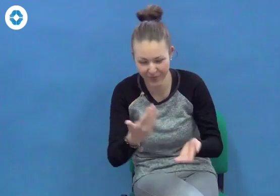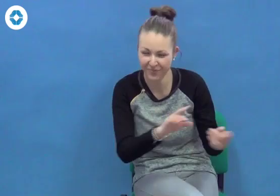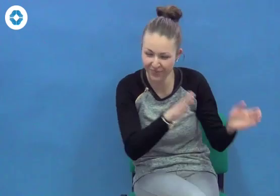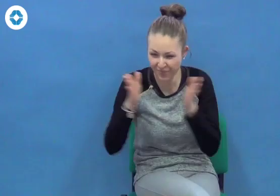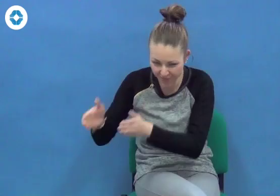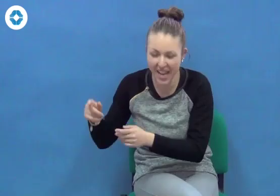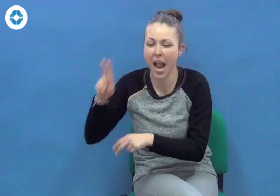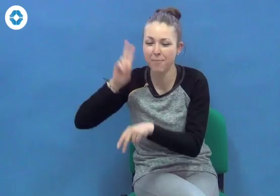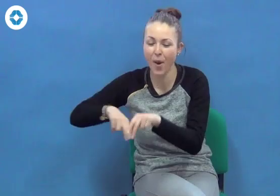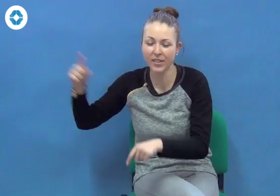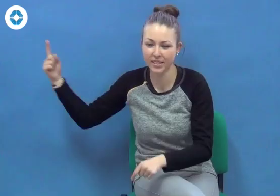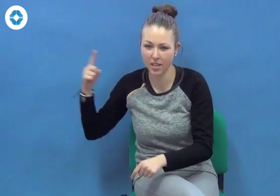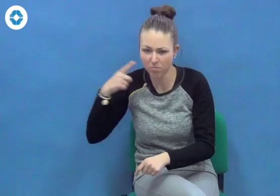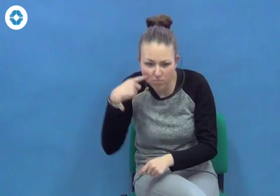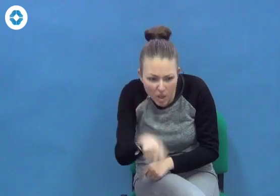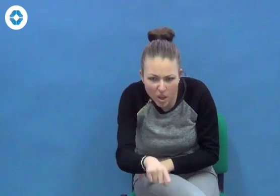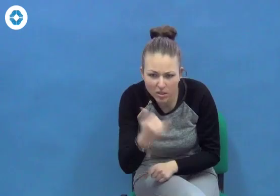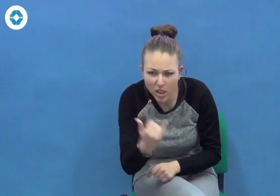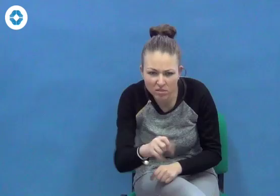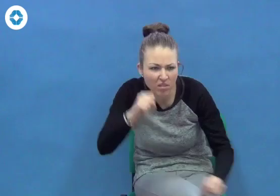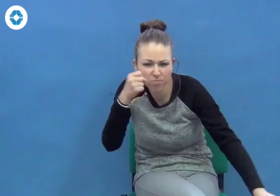Nadszedł policjant i zobaczył, że dzieciak rzuca kamieniami.